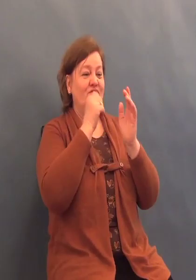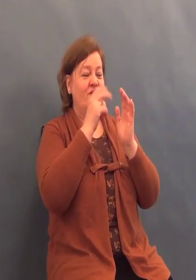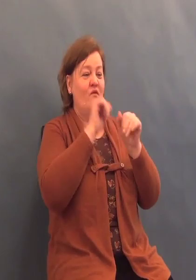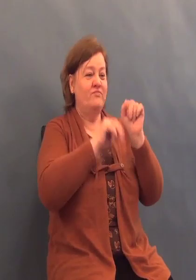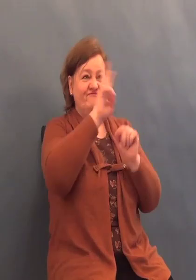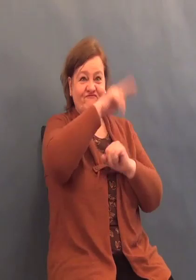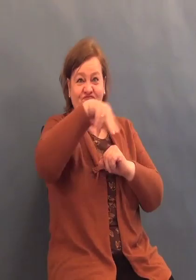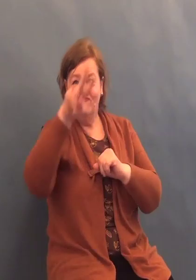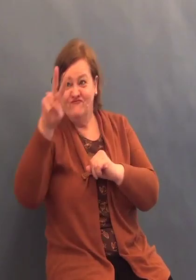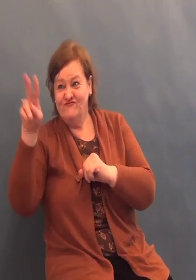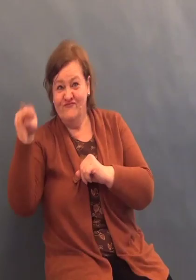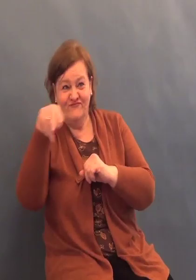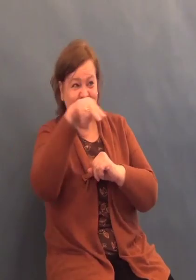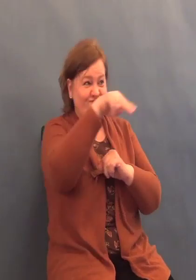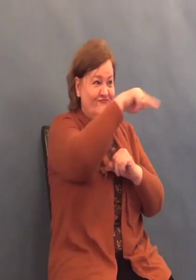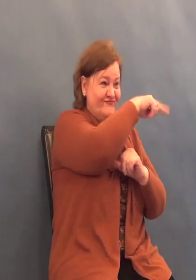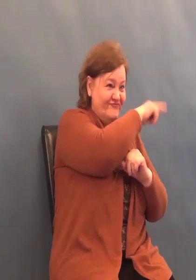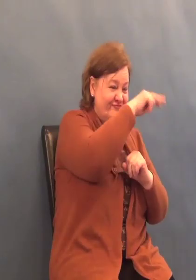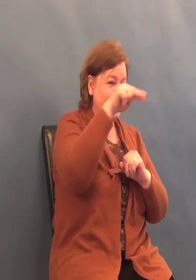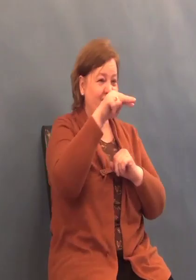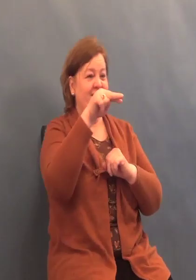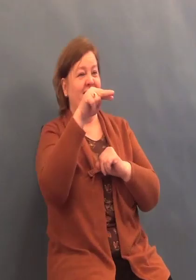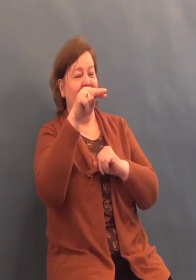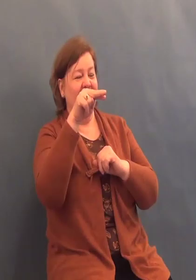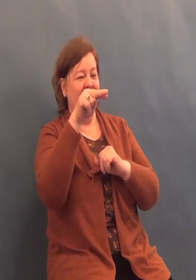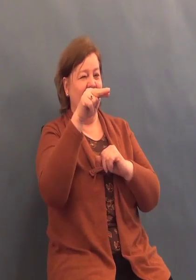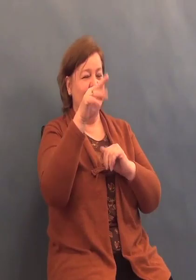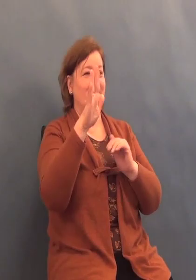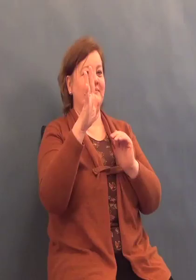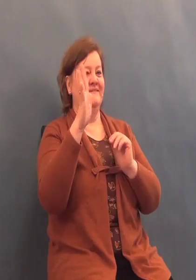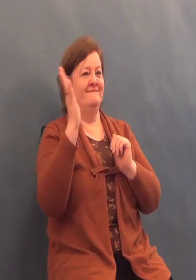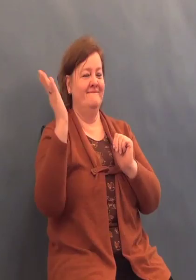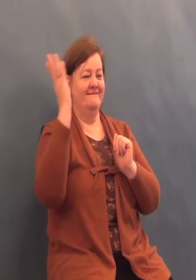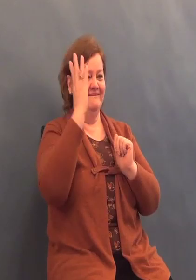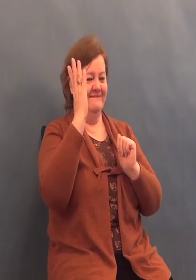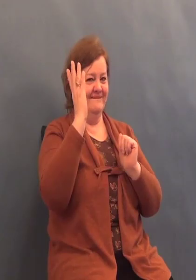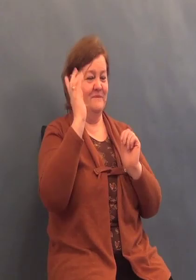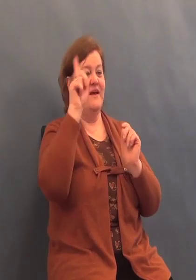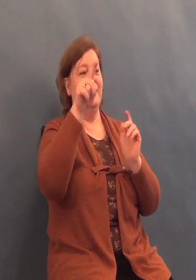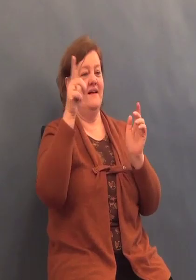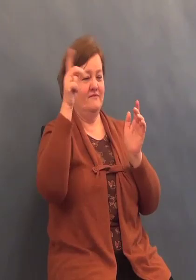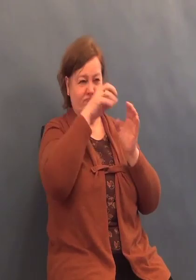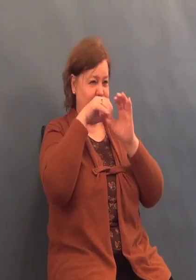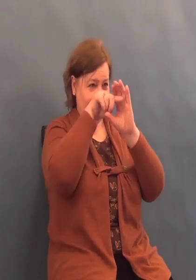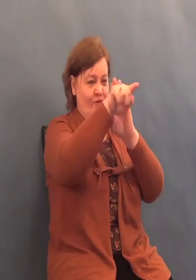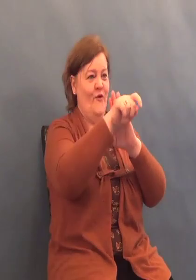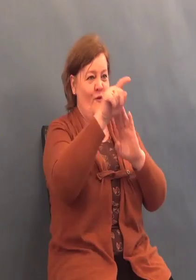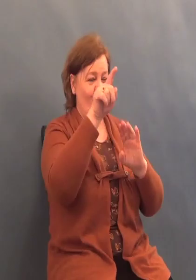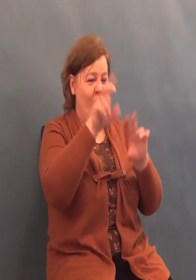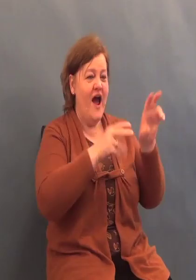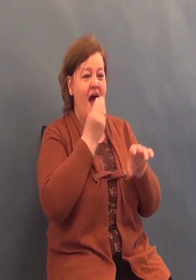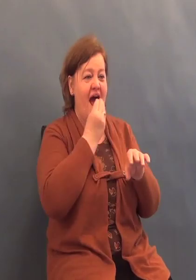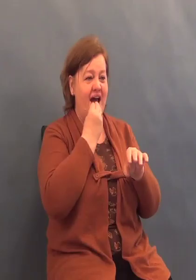Wycieczka zwiedza Włochy, zwiedza, zwiedza..., potem... idą do hotelu jeść.